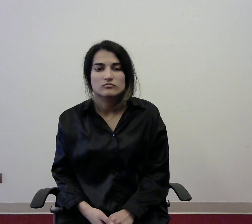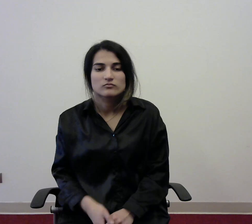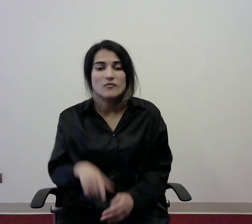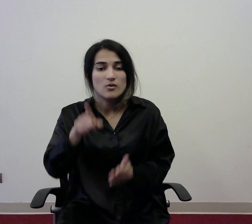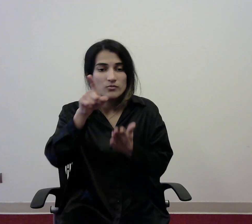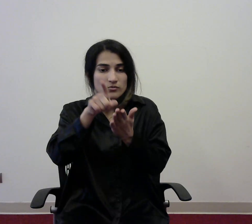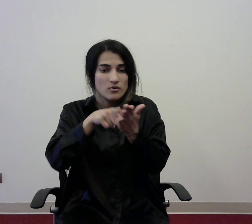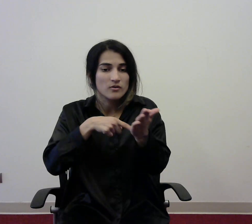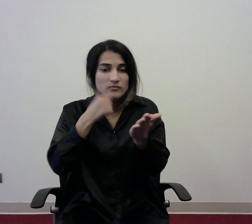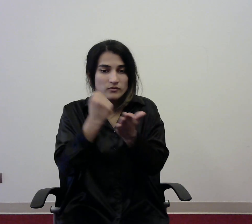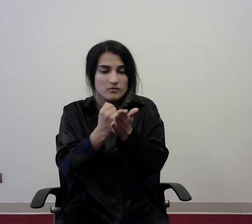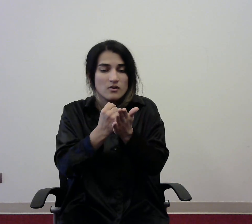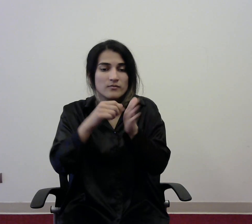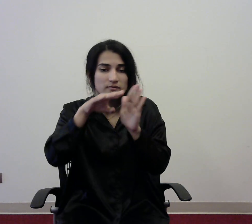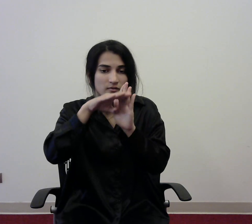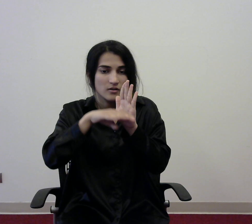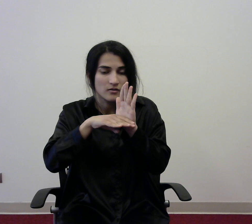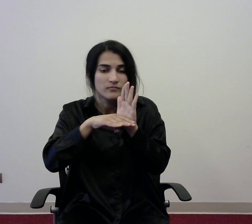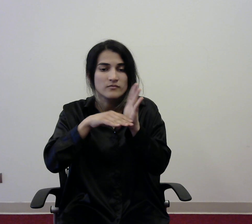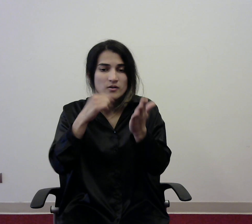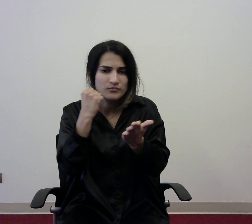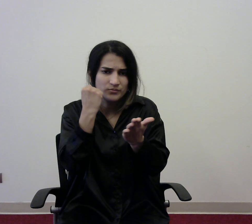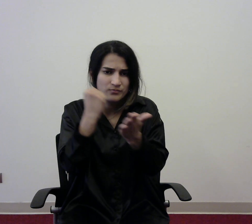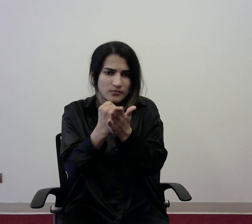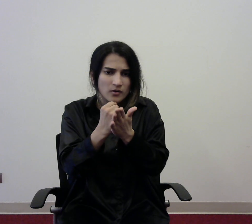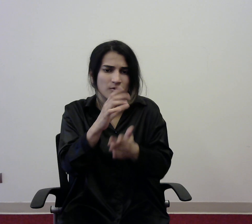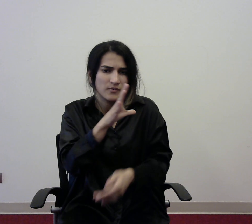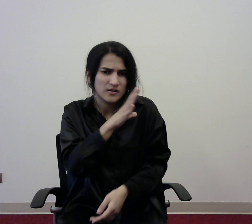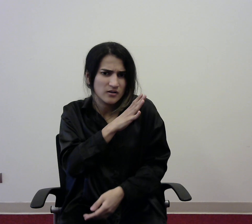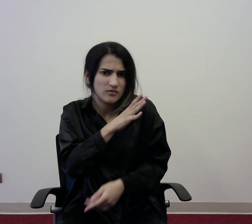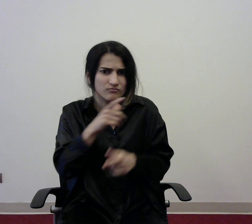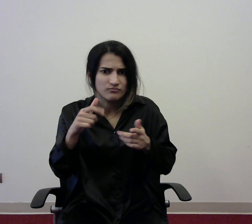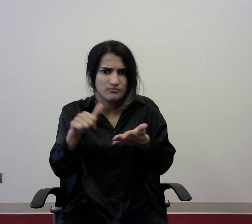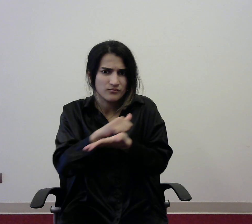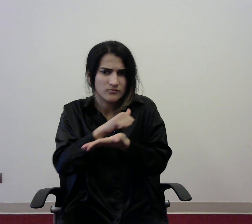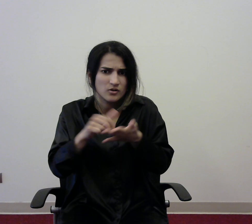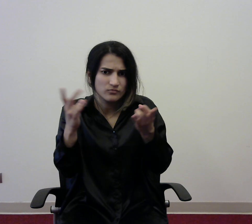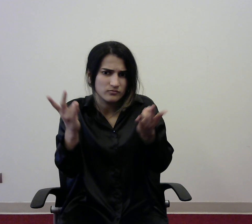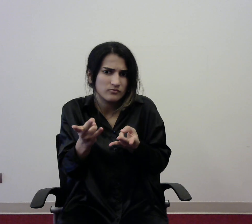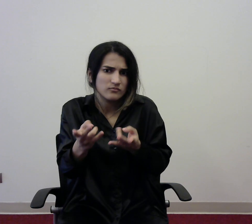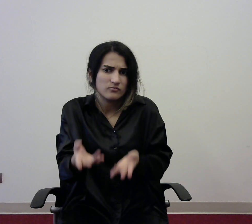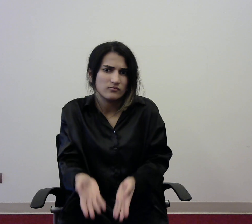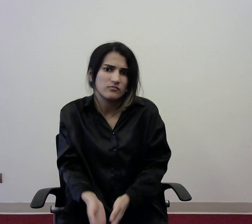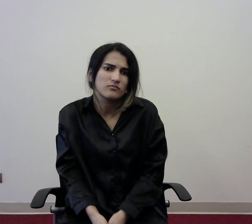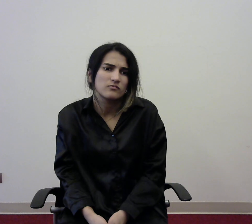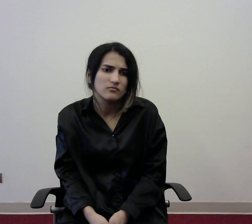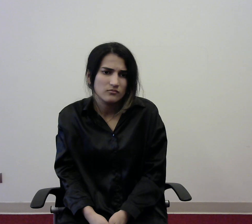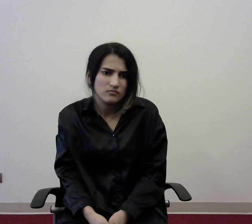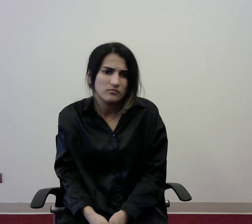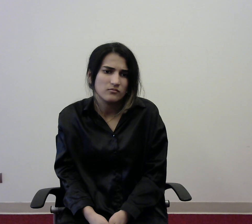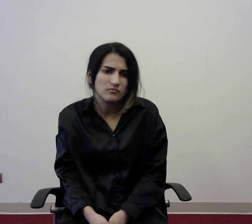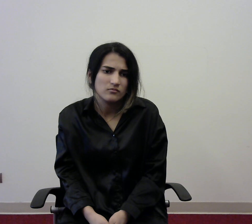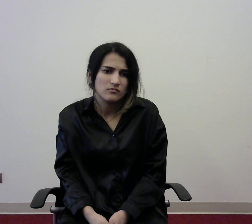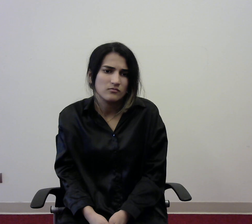Notarial qaydada təsdiq olunmuş sənədlər lazımdır